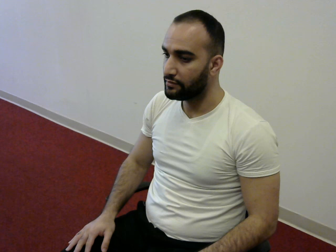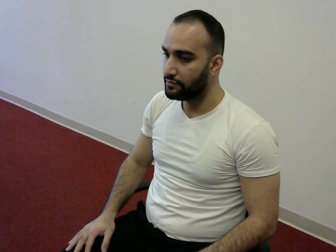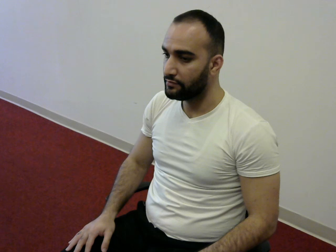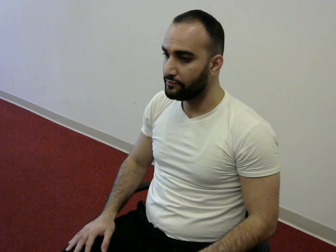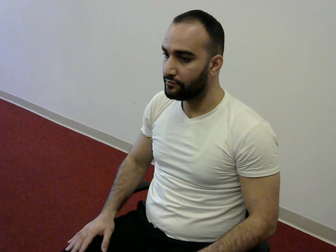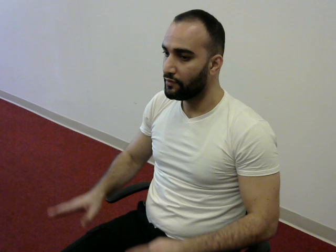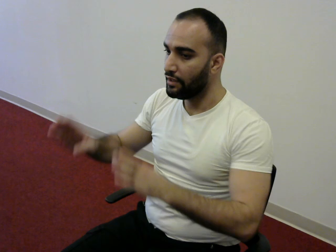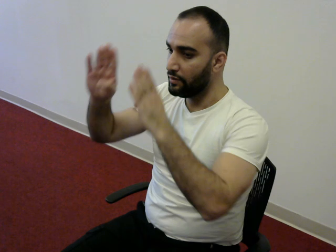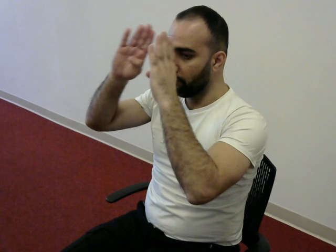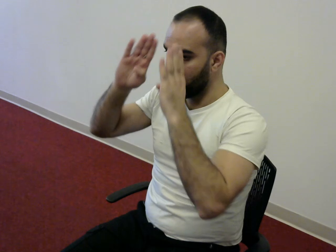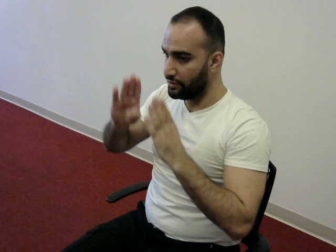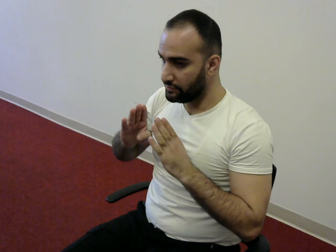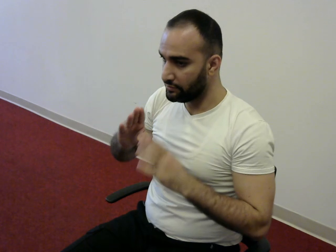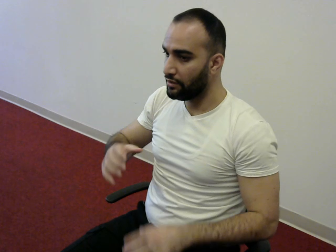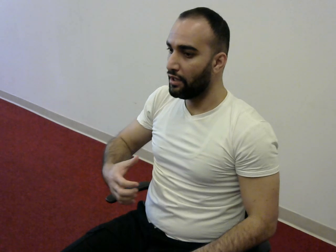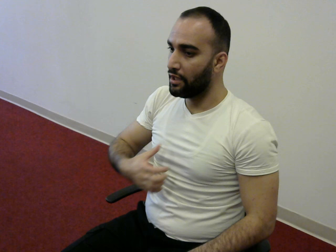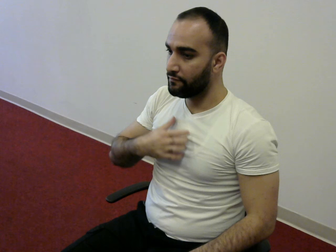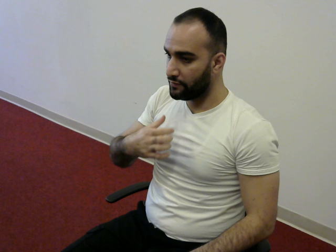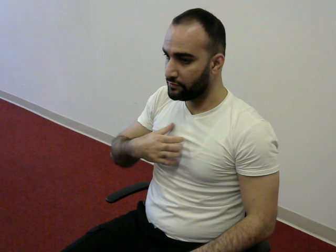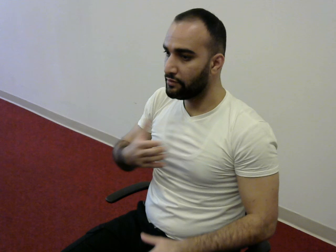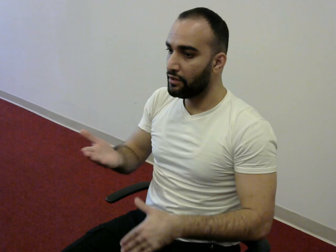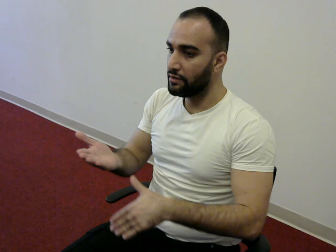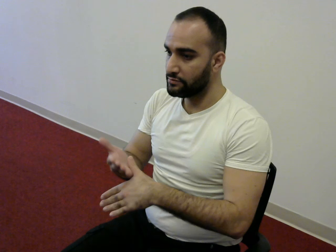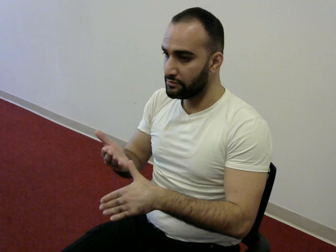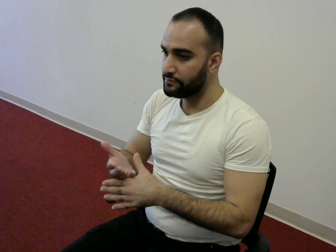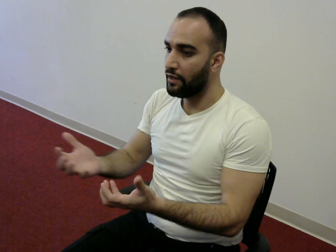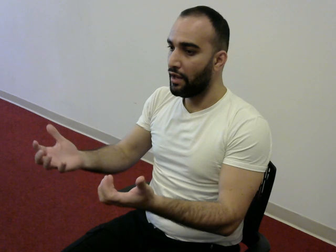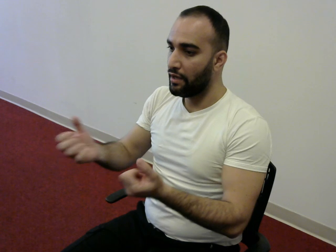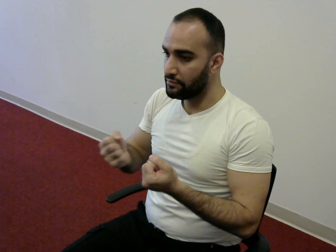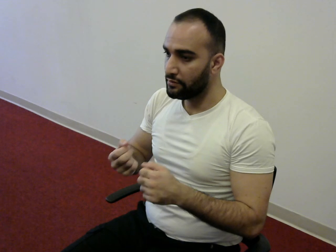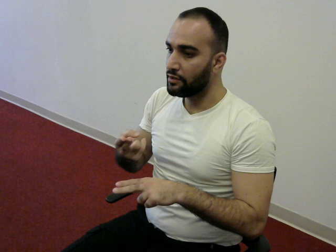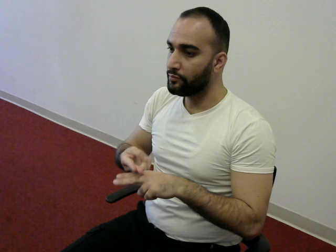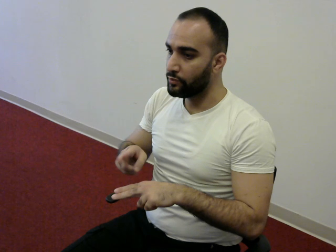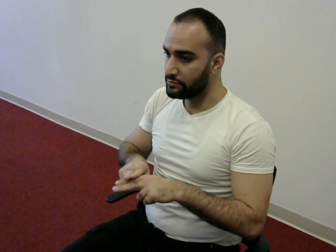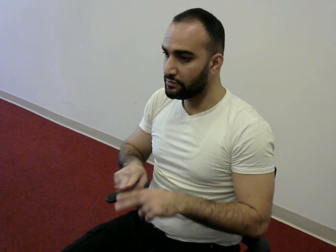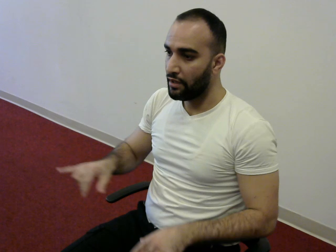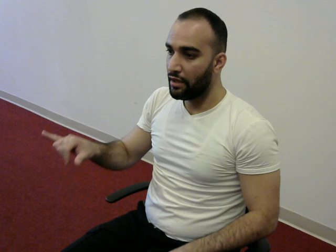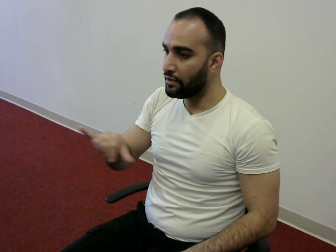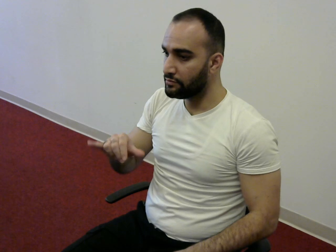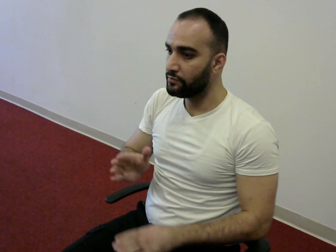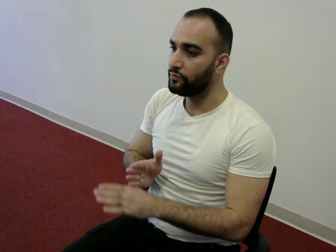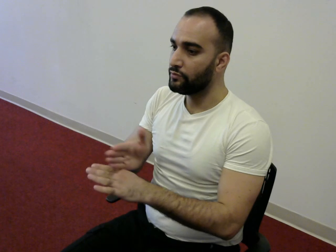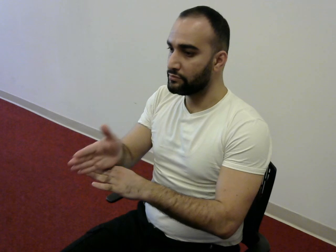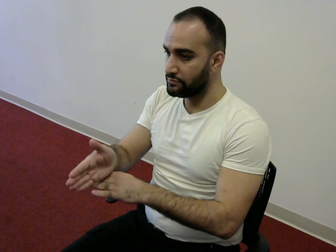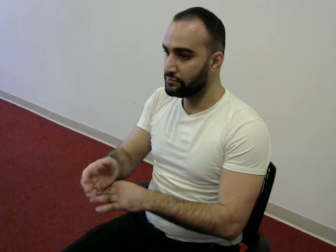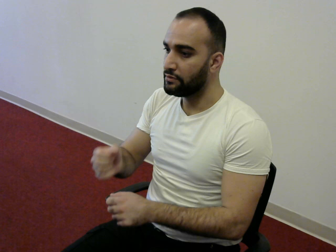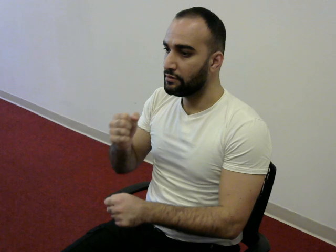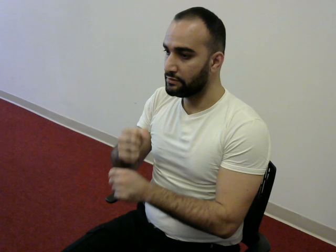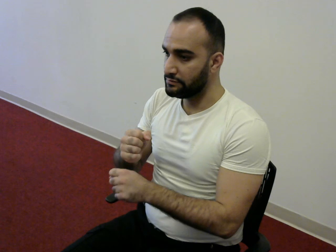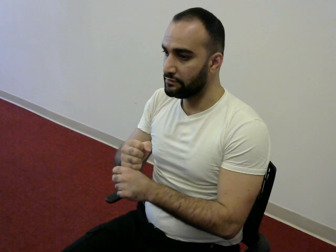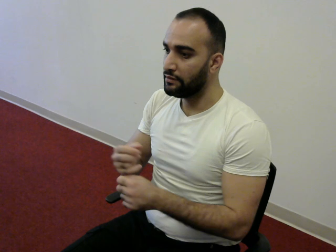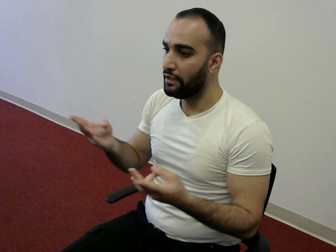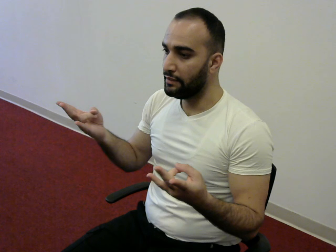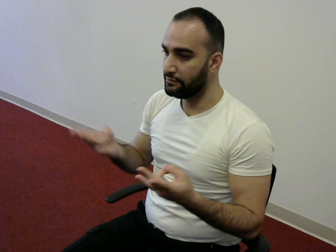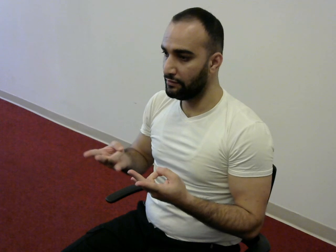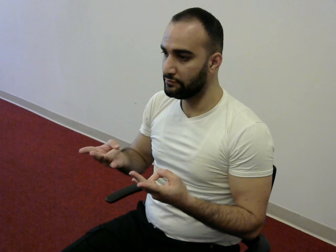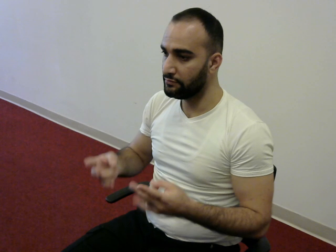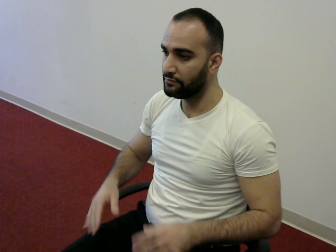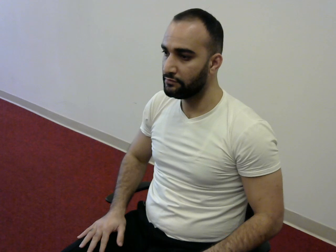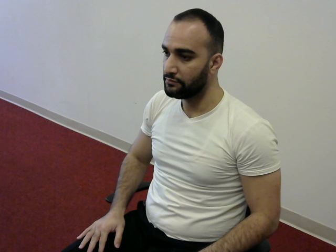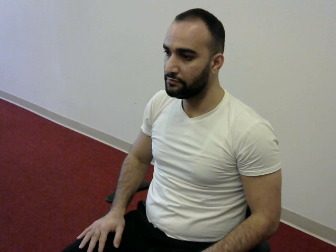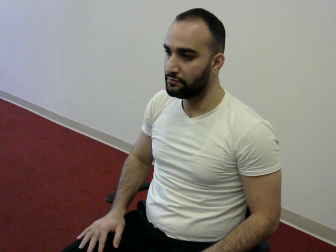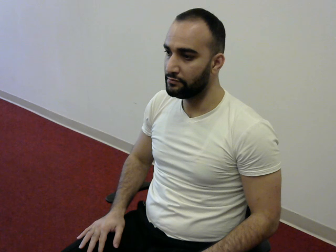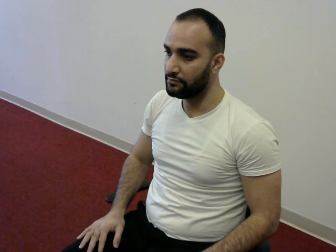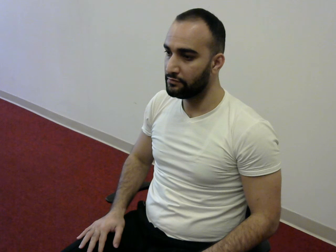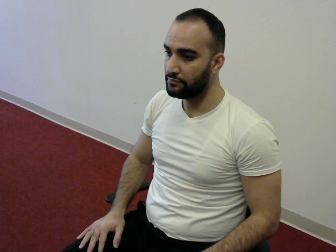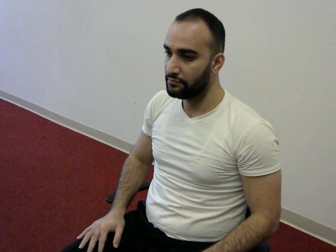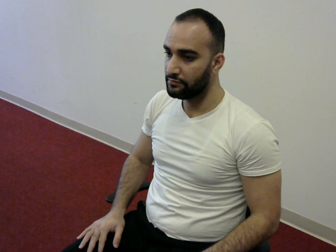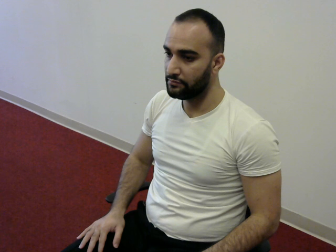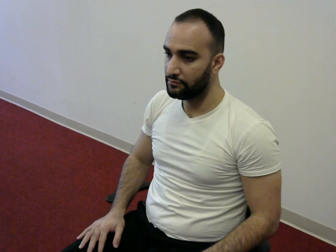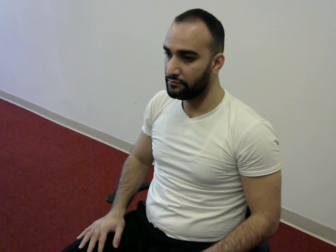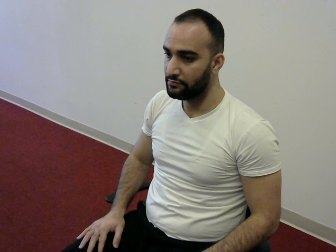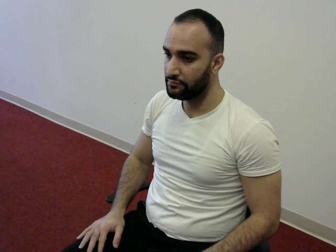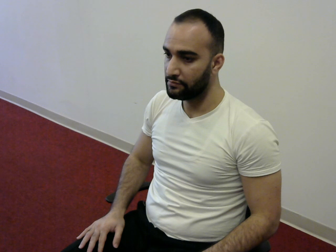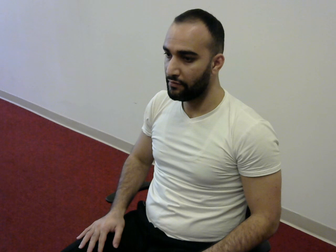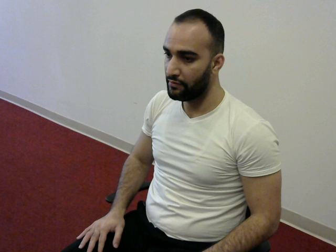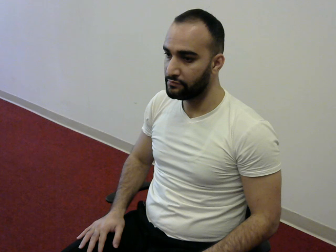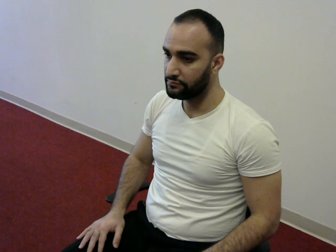Ünvanlı sosial yardım almaq üçün hara müraciət etmək lazımdır